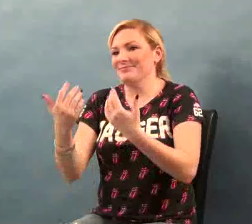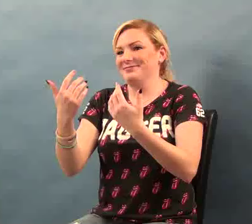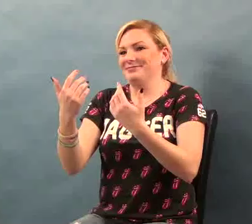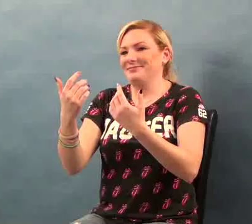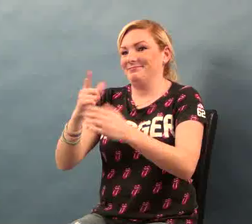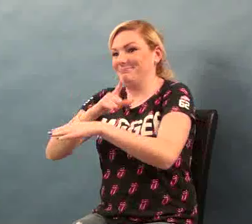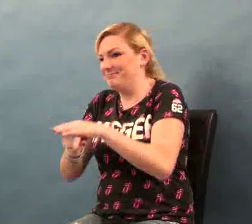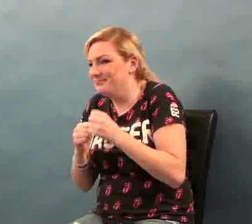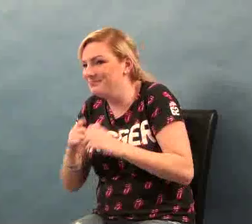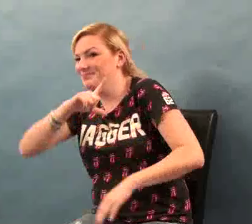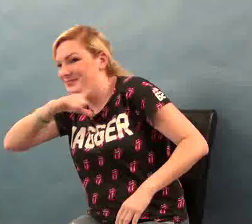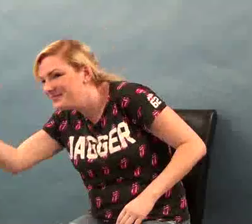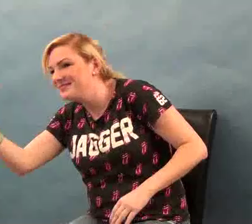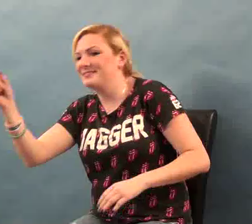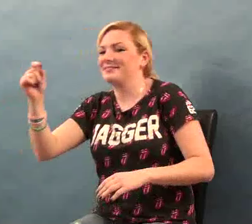Biegnie, ucieka.